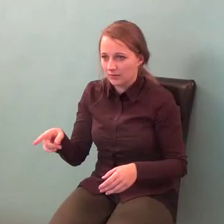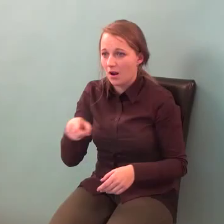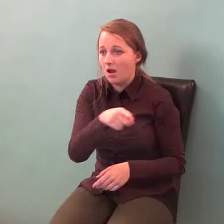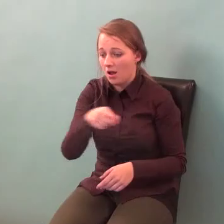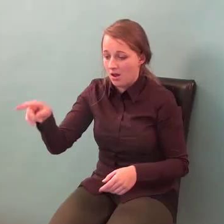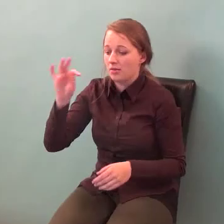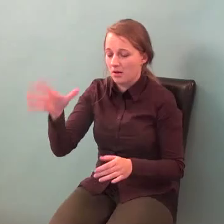W rzędzie tak.